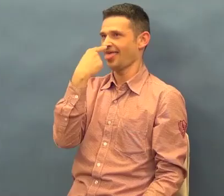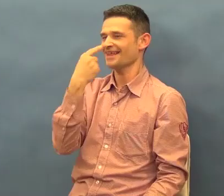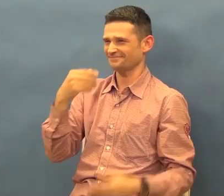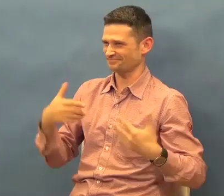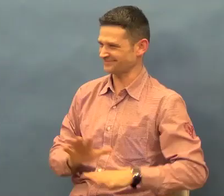Strzała mogła trafić w nos.